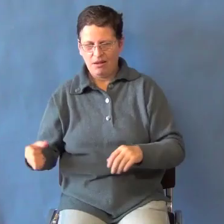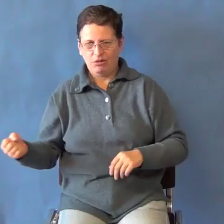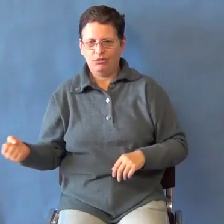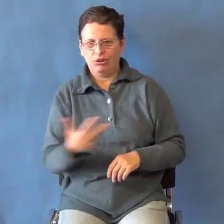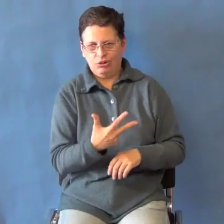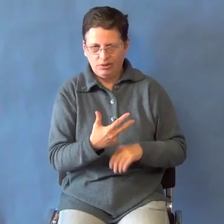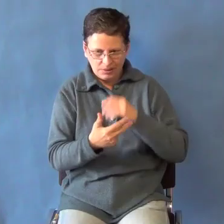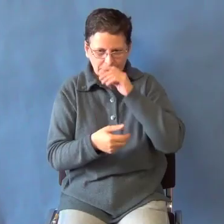Kosze są trzy.